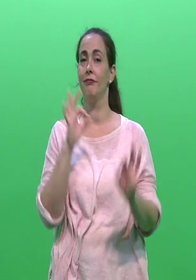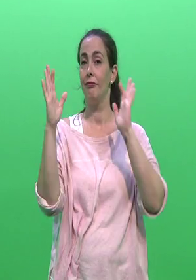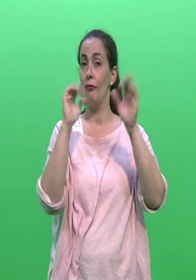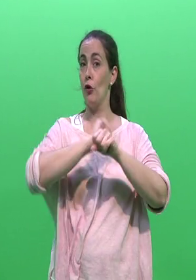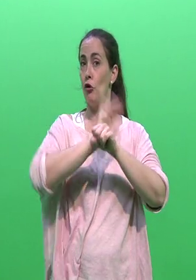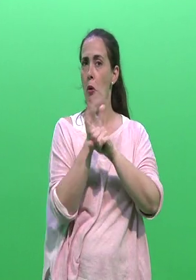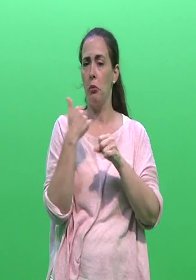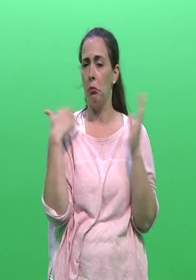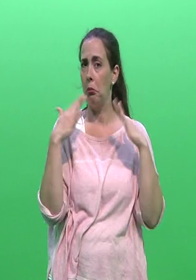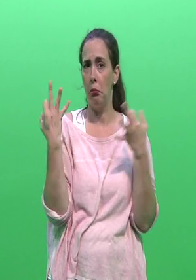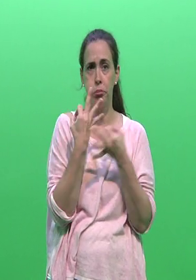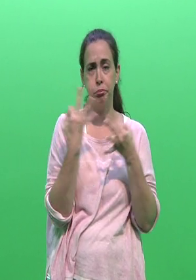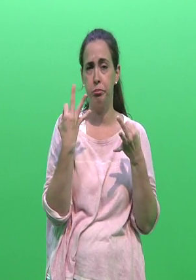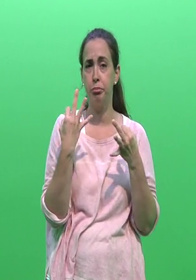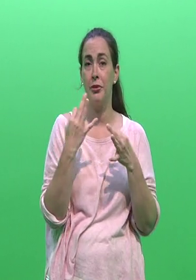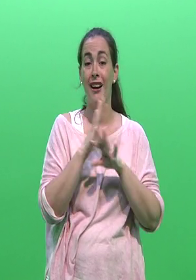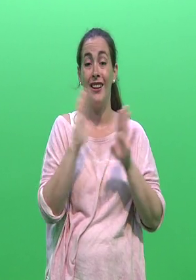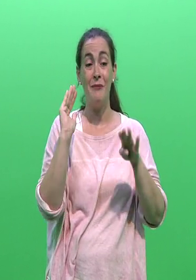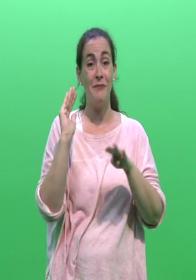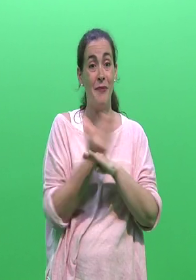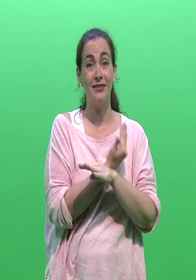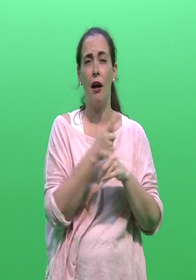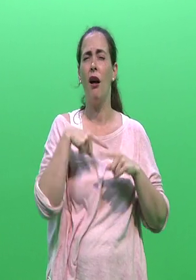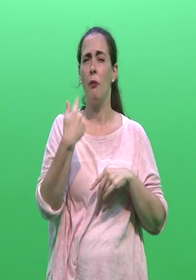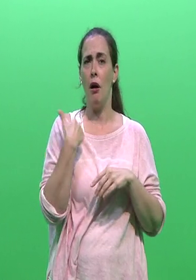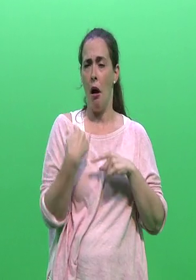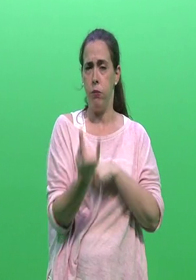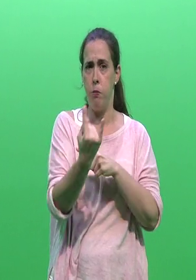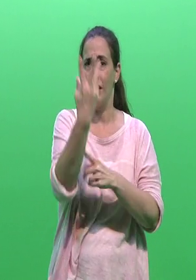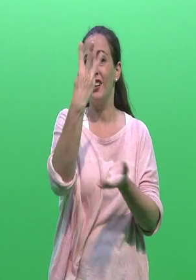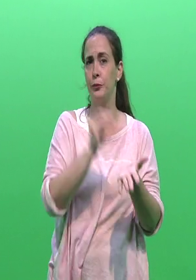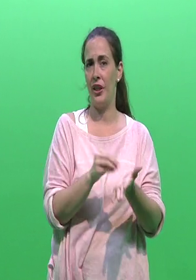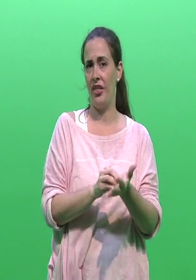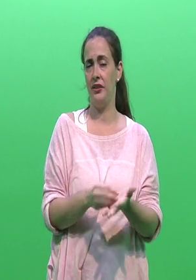L'època de la Covid no em va passar res, estava bé. Però després vaig tenir el virus tres vegades.